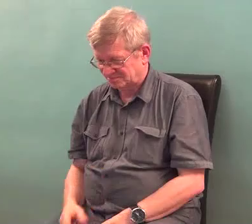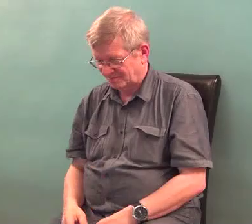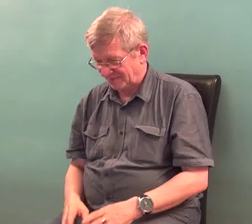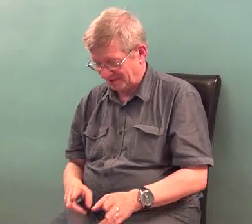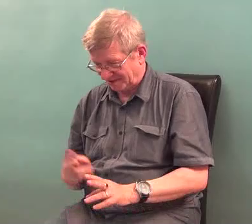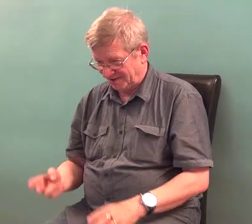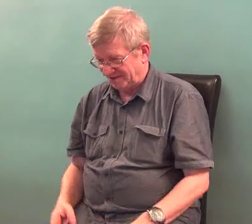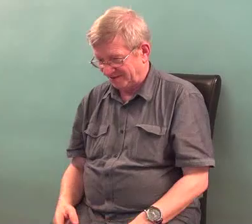Następny.